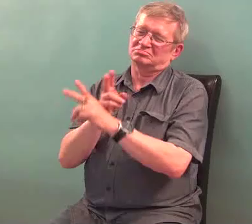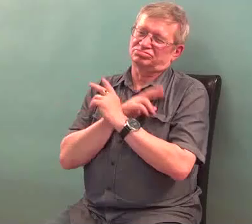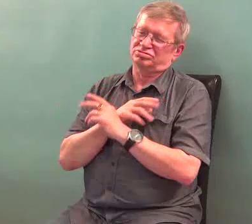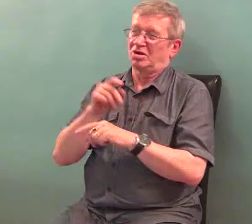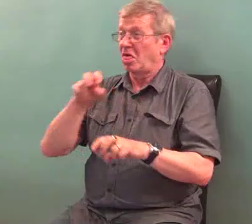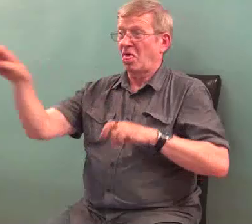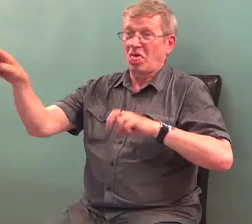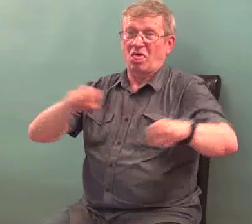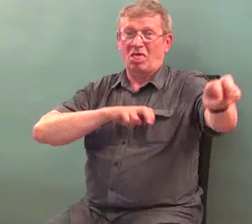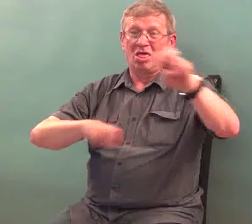Mam chodzić wszędzie?